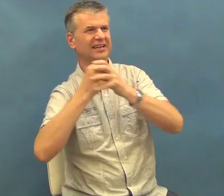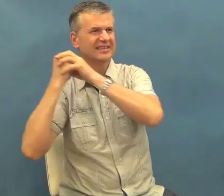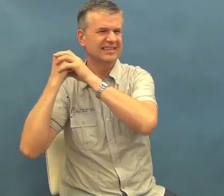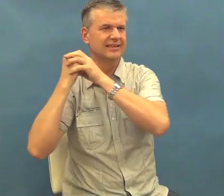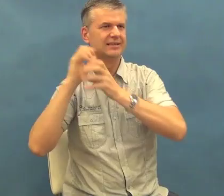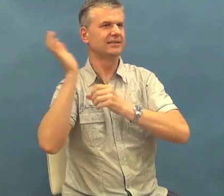Nie, nie.